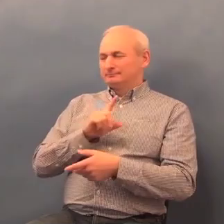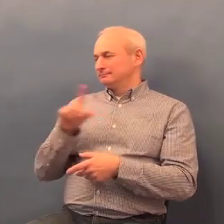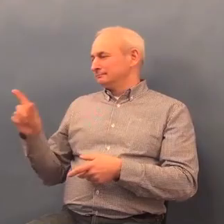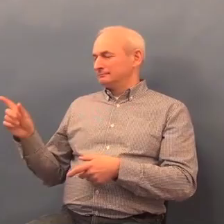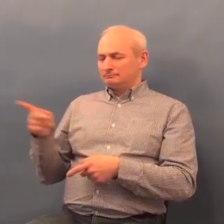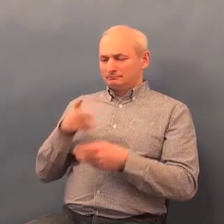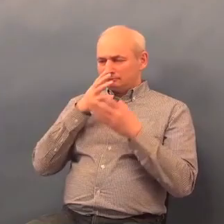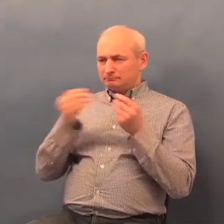Wraca i widzi, że owoce zniknęły.